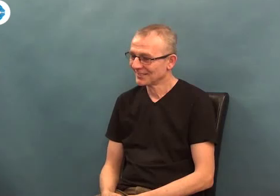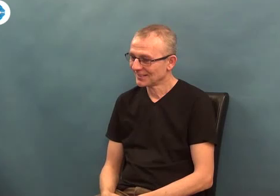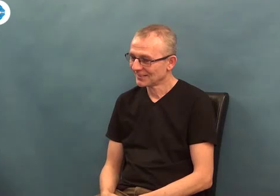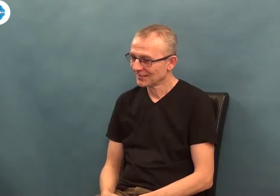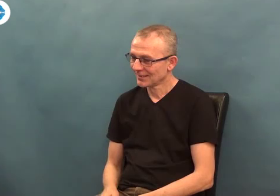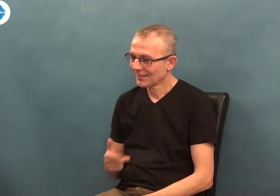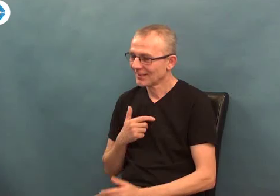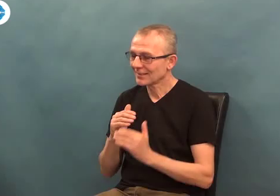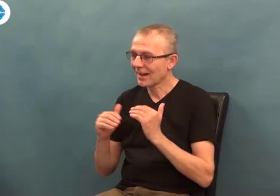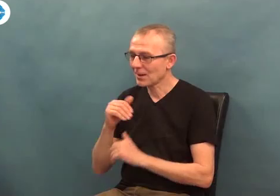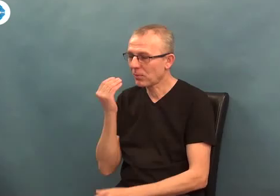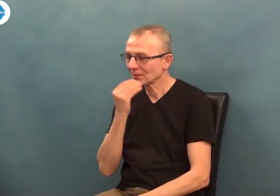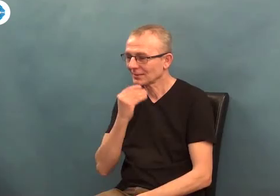Jadę nad morze.